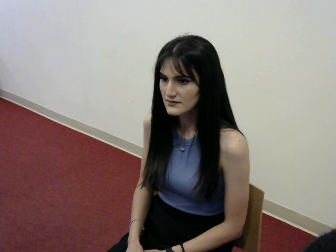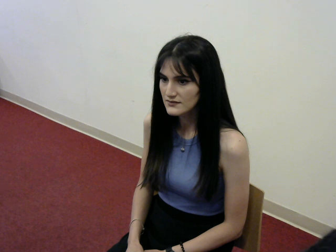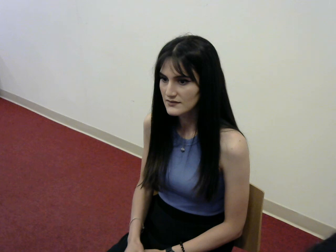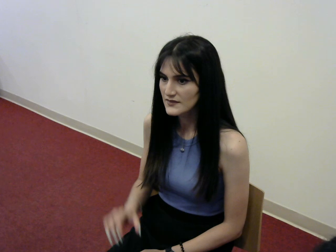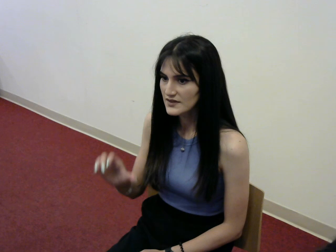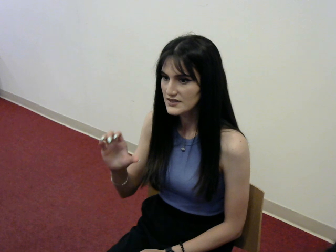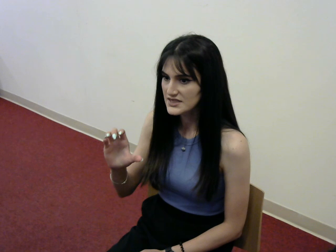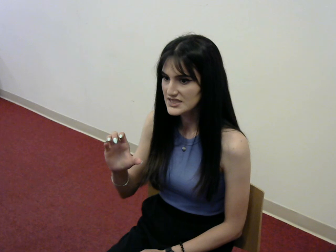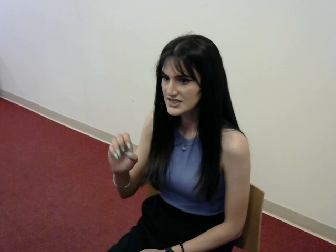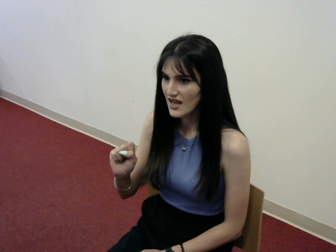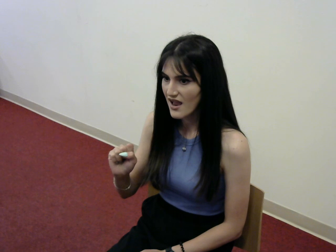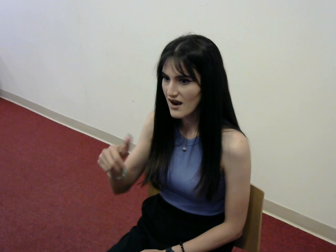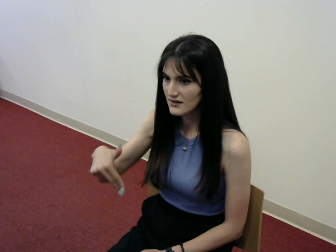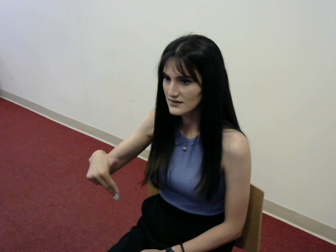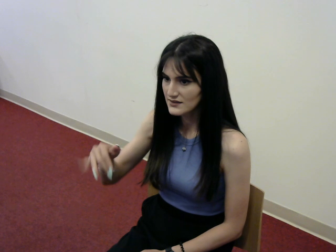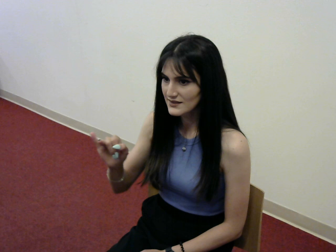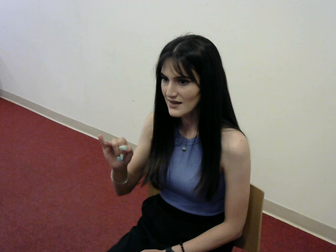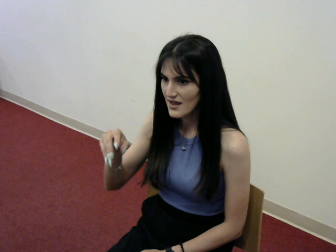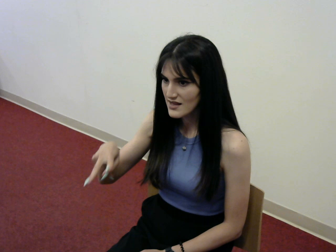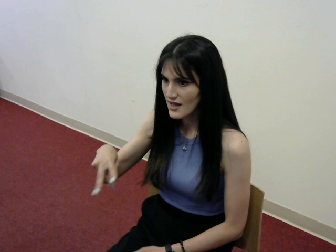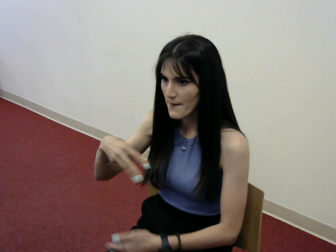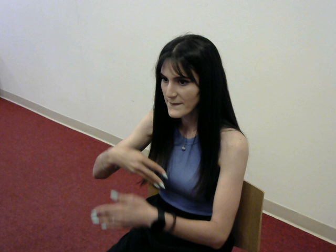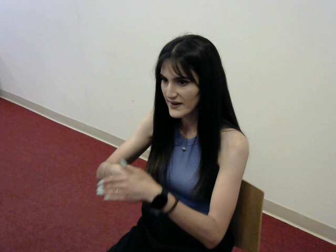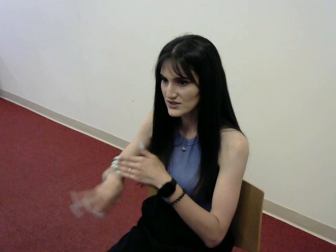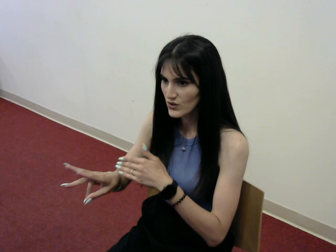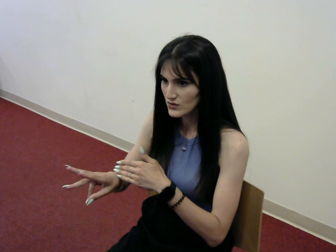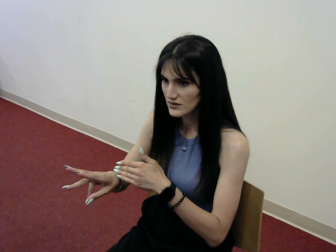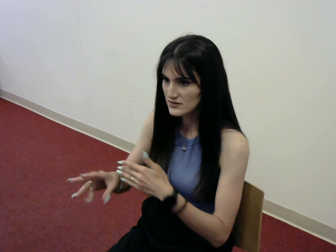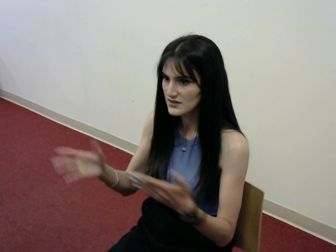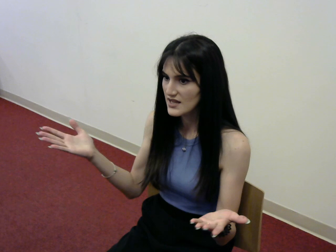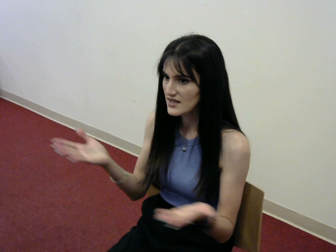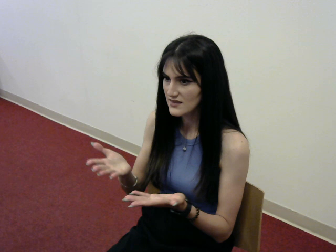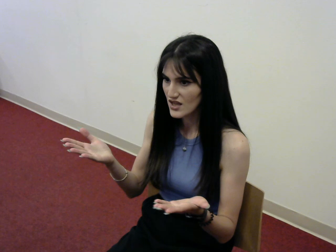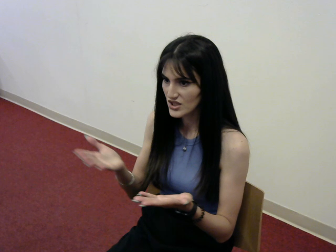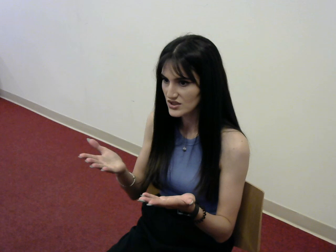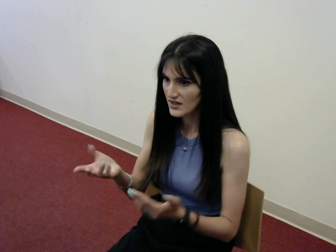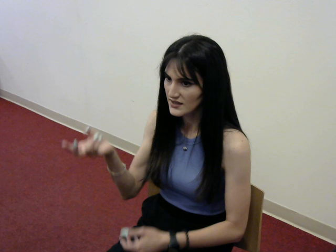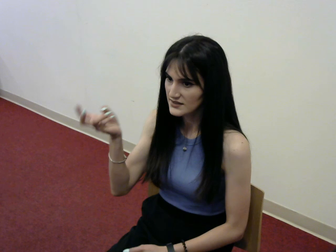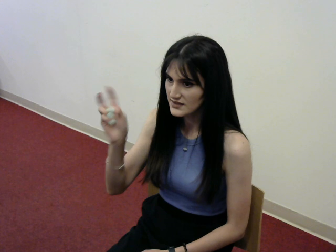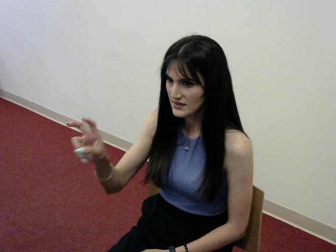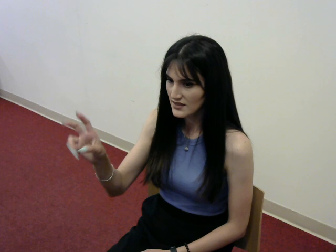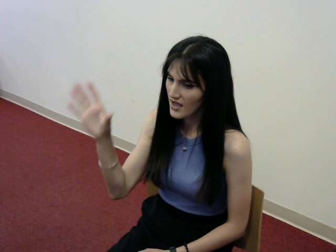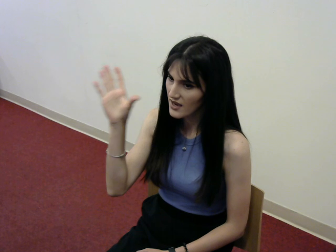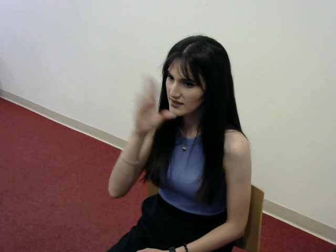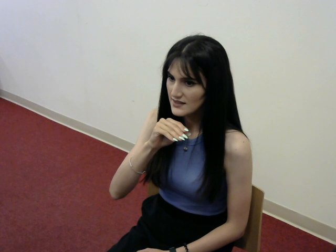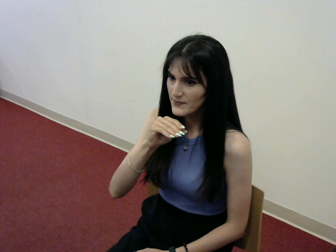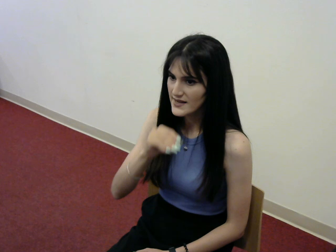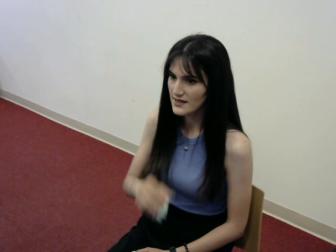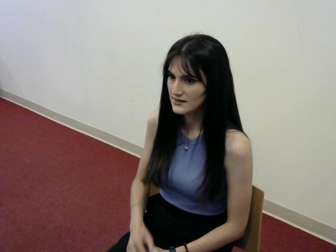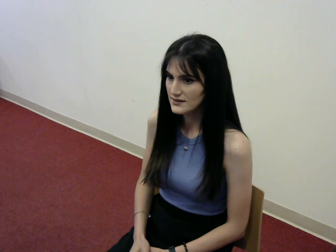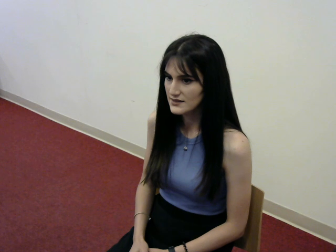Sahil metrosuna necə gedə bilərəm?